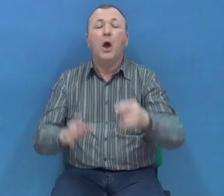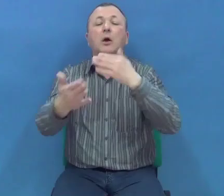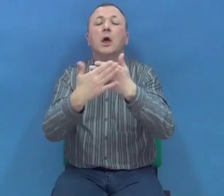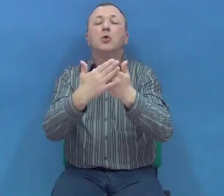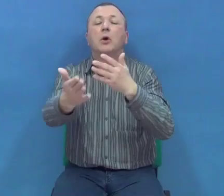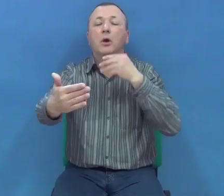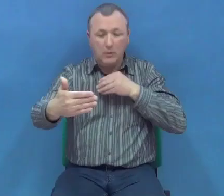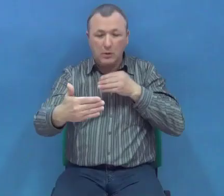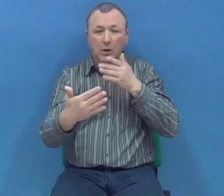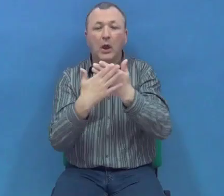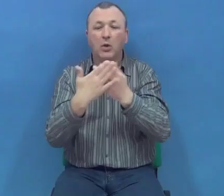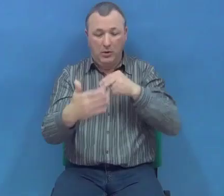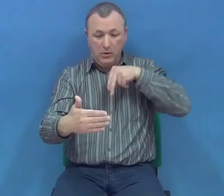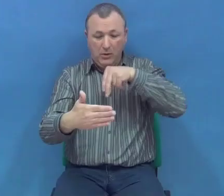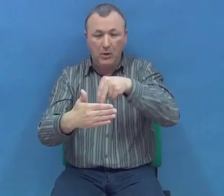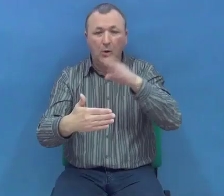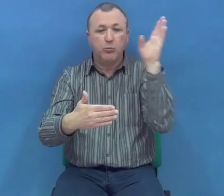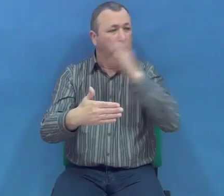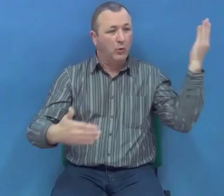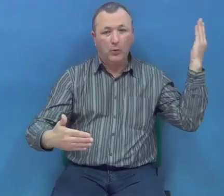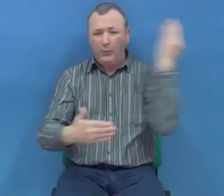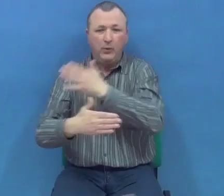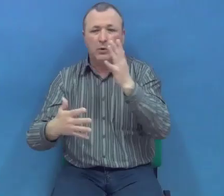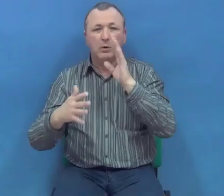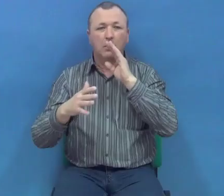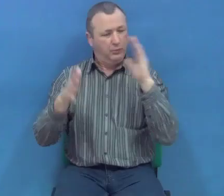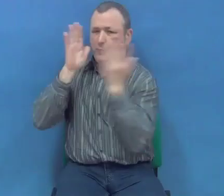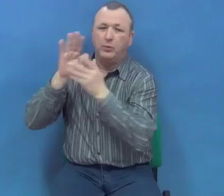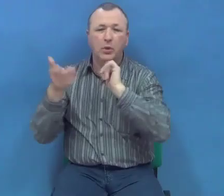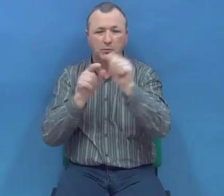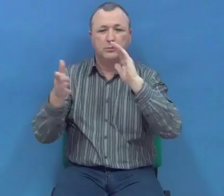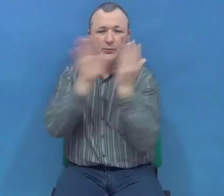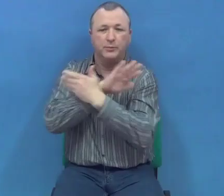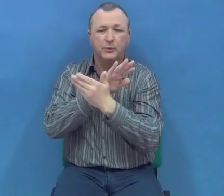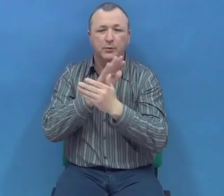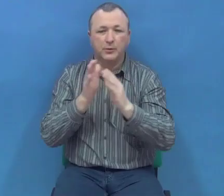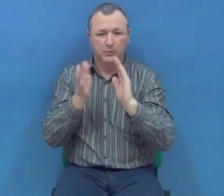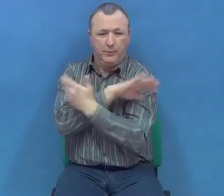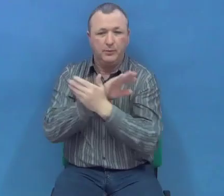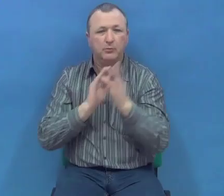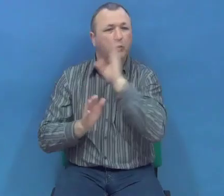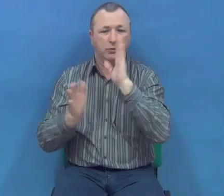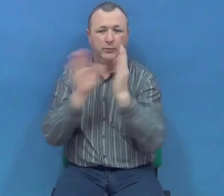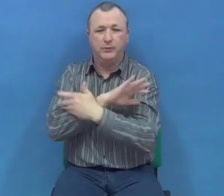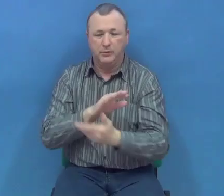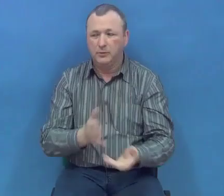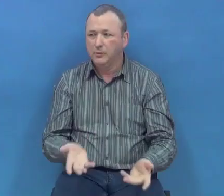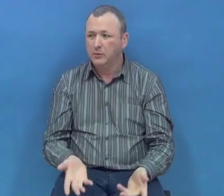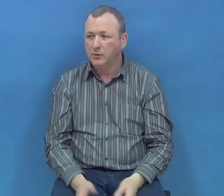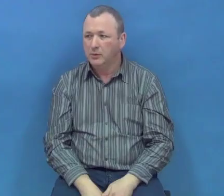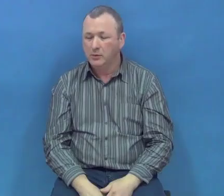Dlatego, że jak coś będzie nadjeżdżać, to siła powietrzna może obrócić człowieka, jeśli człowiek będzie stał za blisko krawężnika.